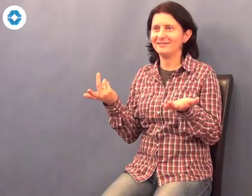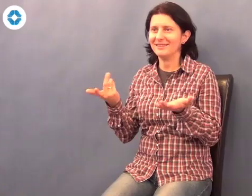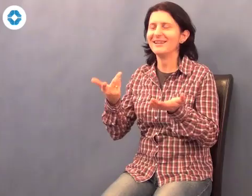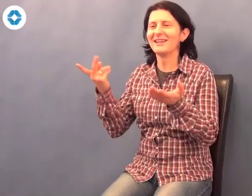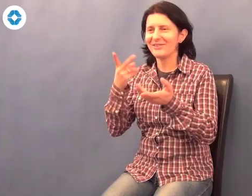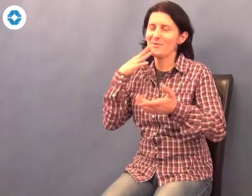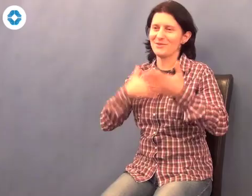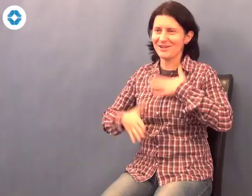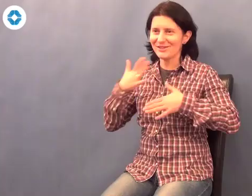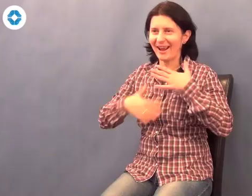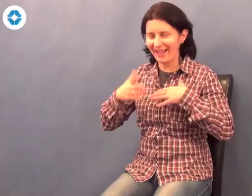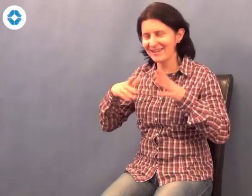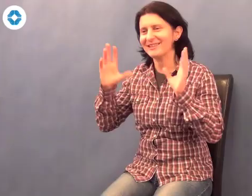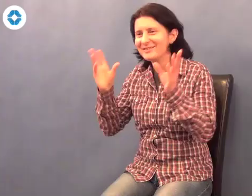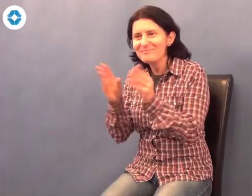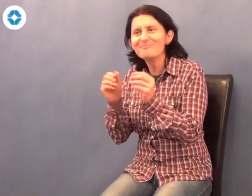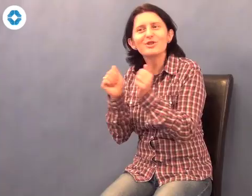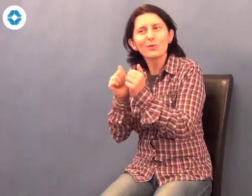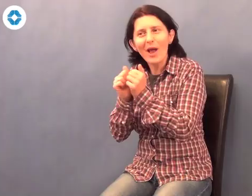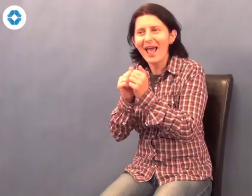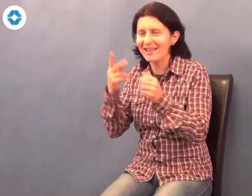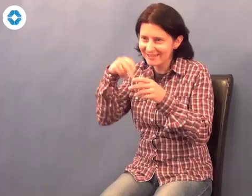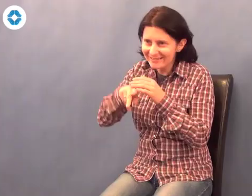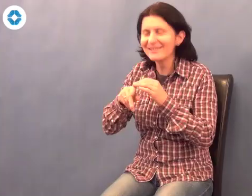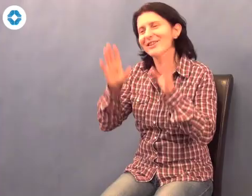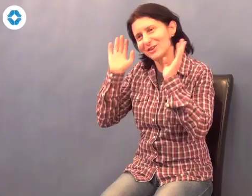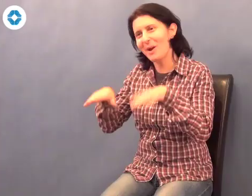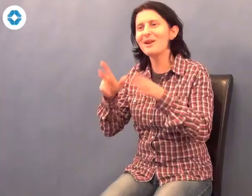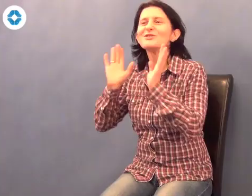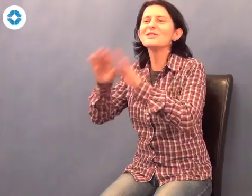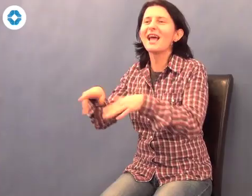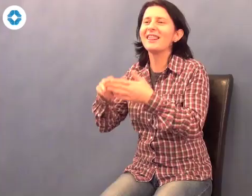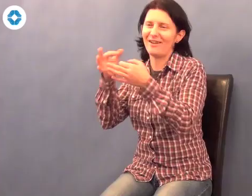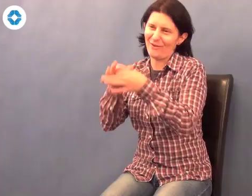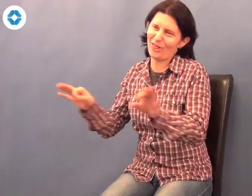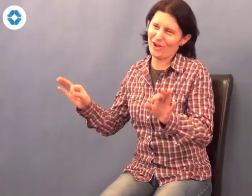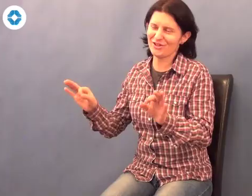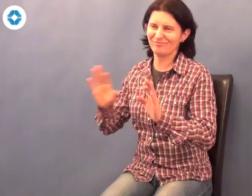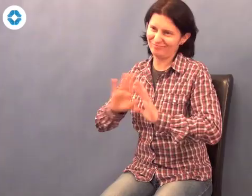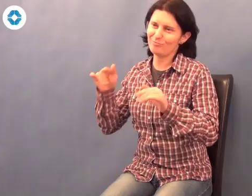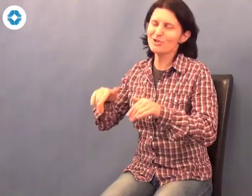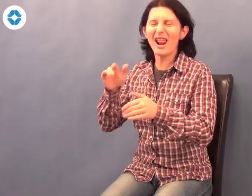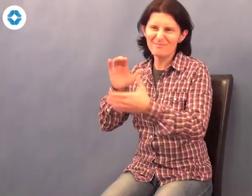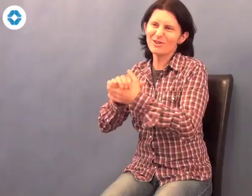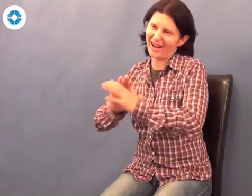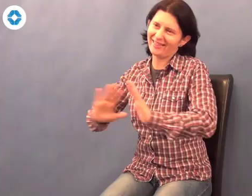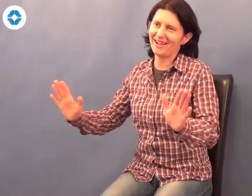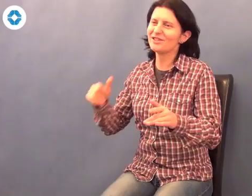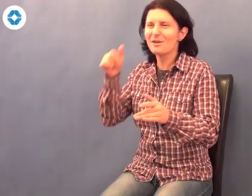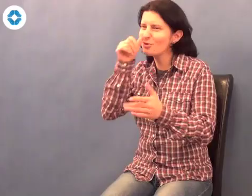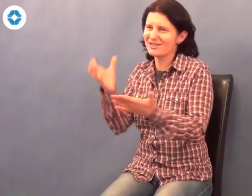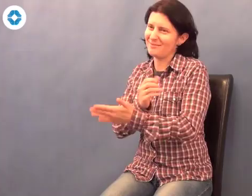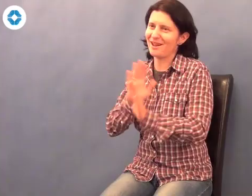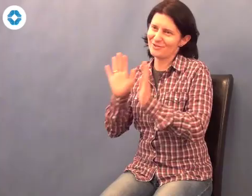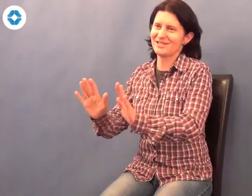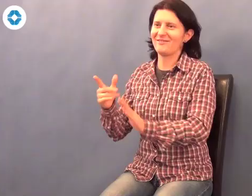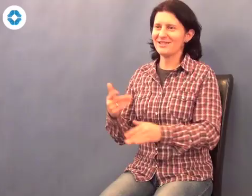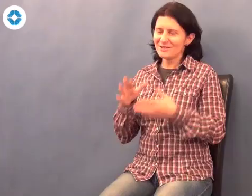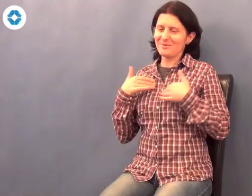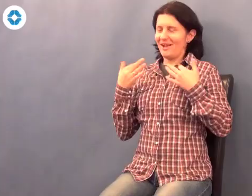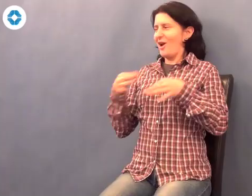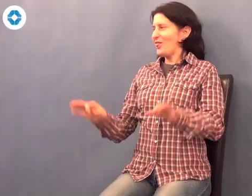Pies i chłopak bardzo się ucieszyli, przytulali się. Potem zostawili żaby na wolności, ale wcześniej się pożegnali, nie mogli ich zabrać, zostawili, żeby żyły na wolności.